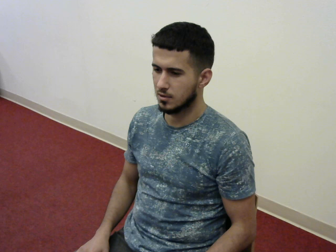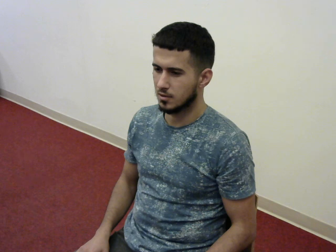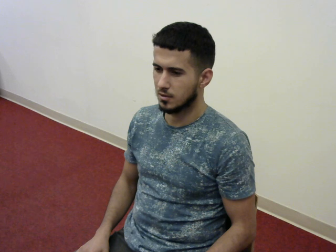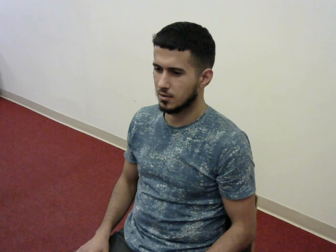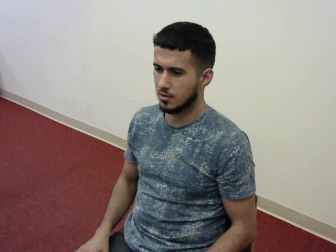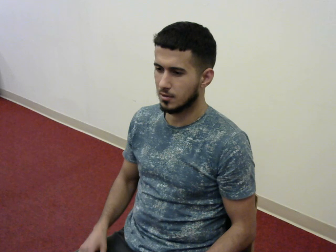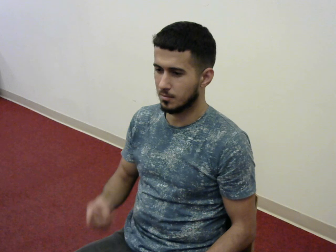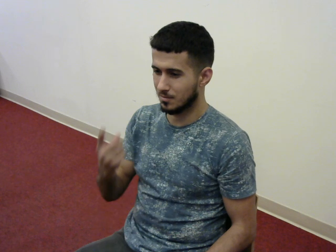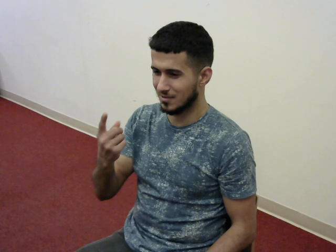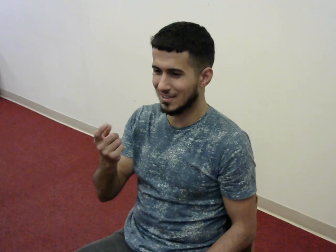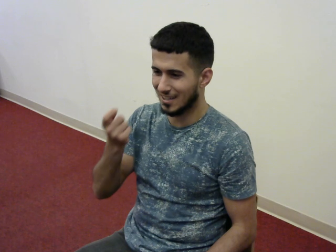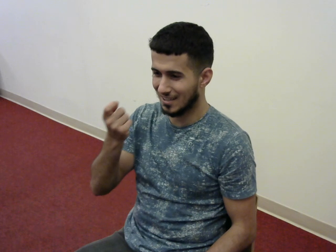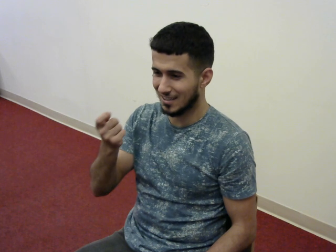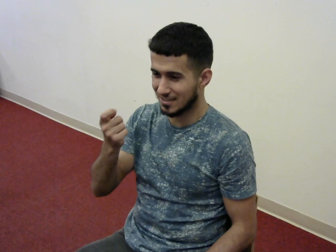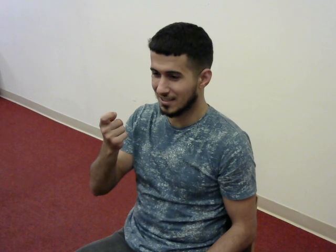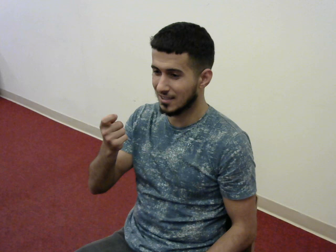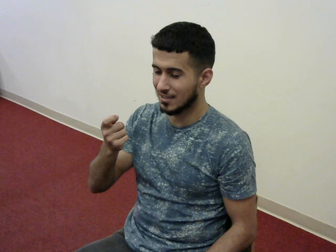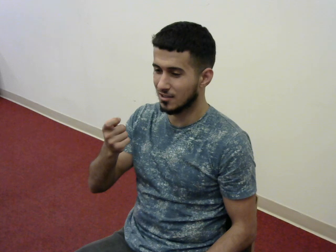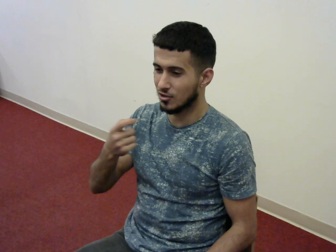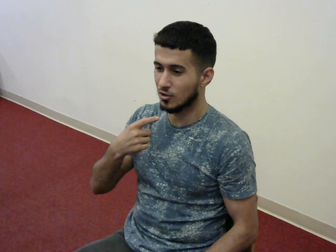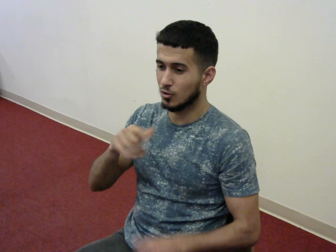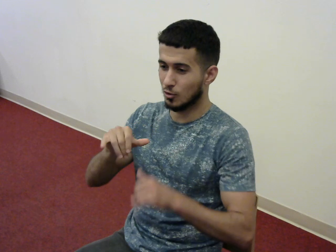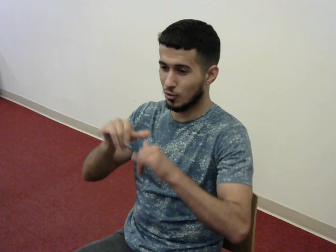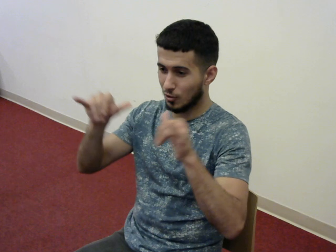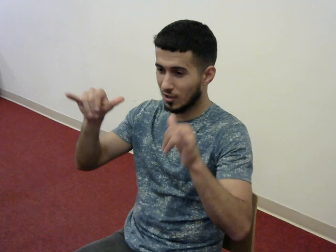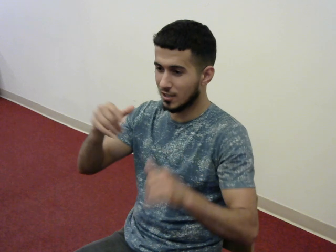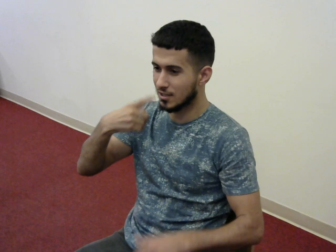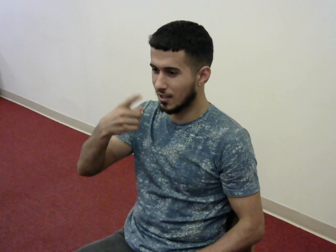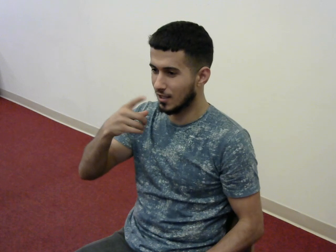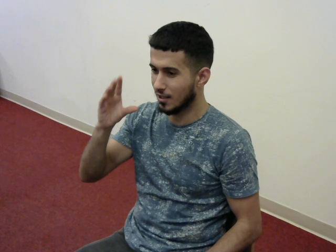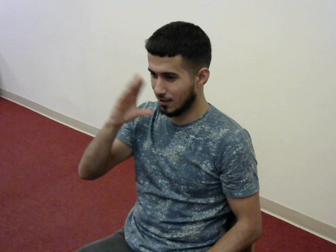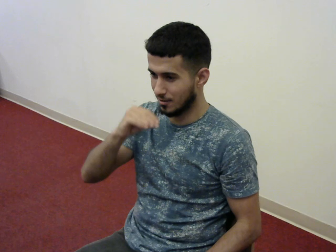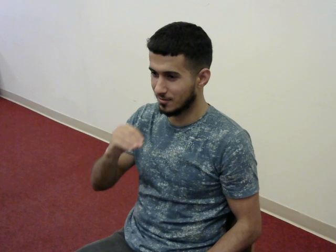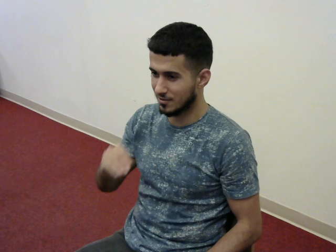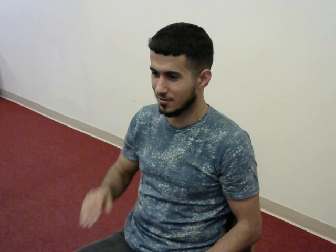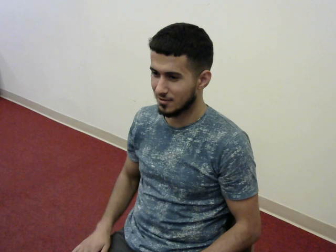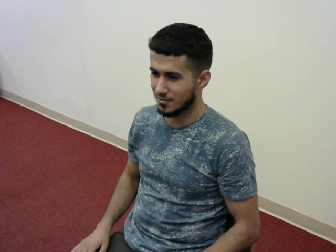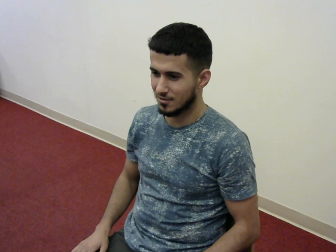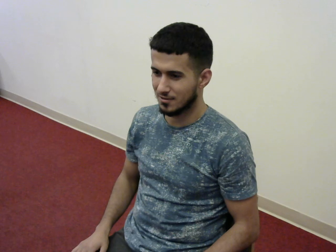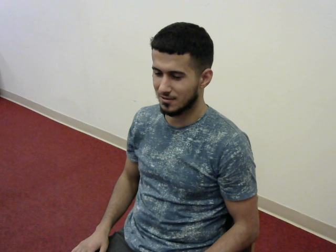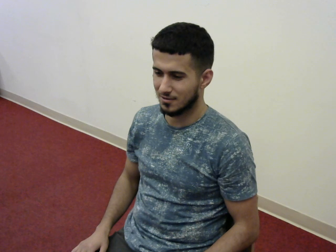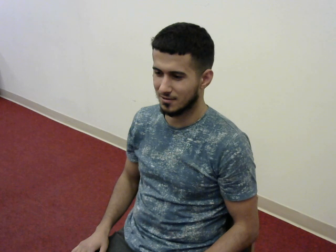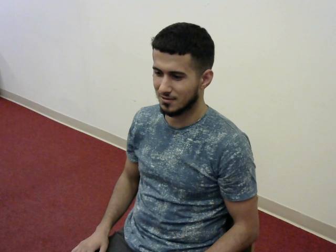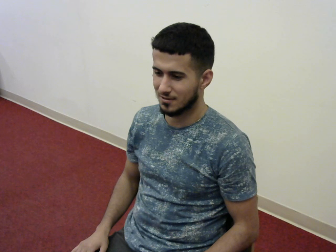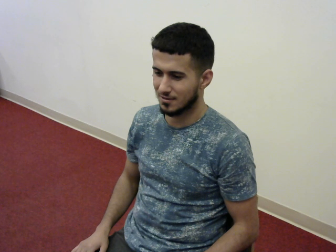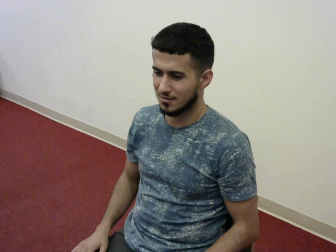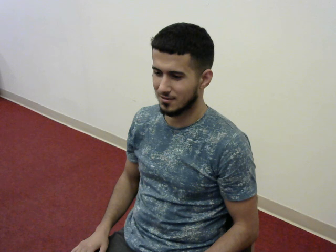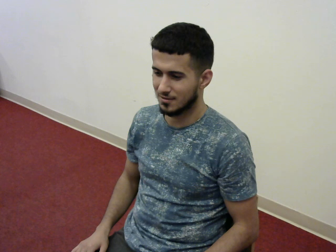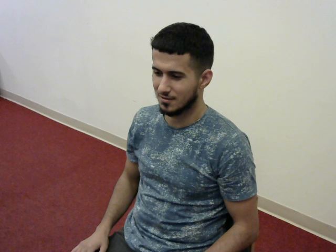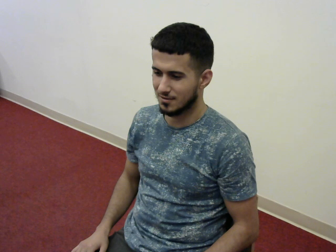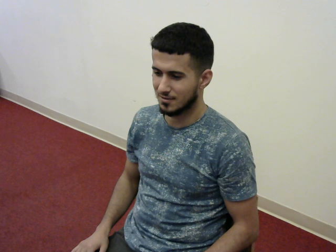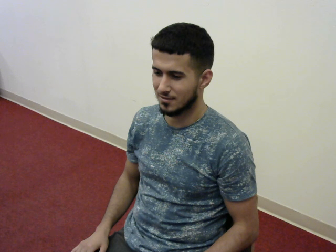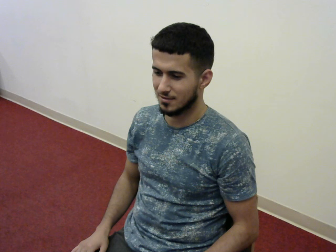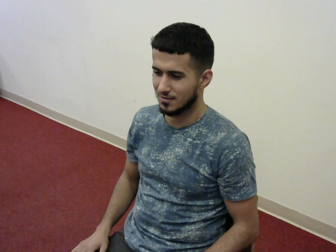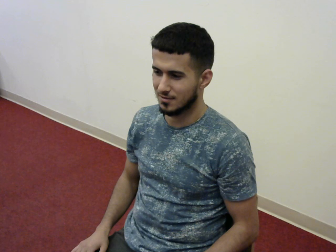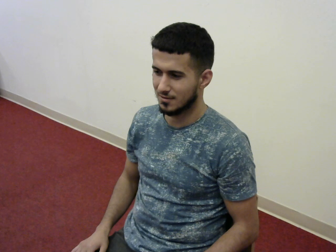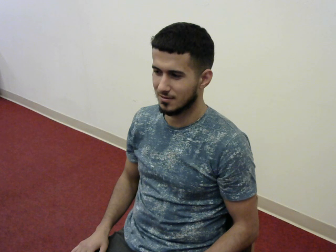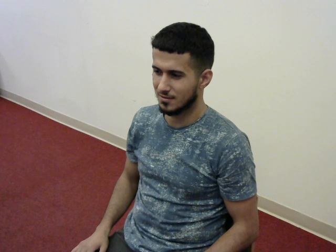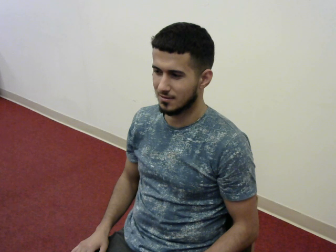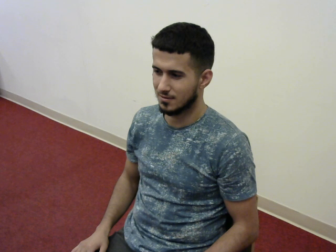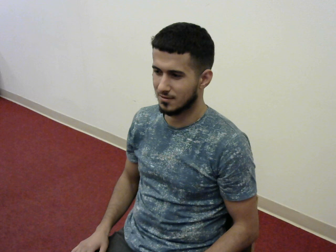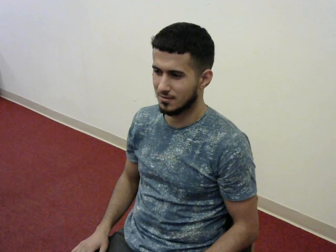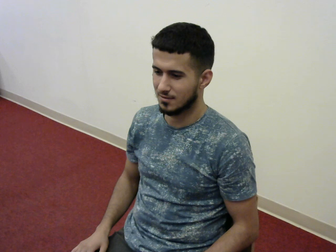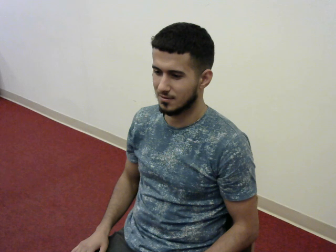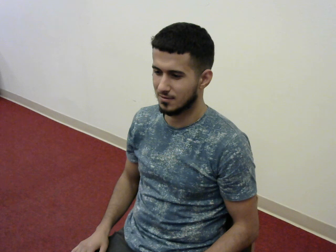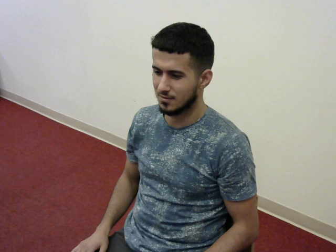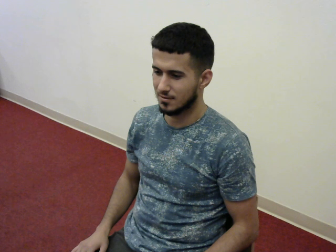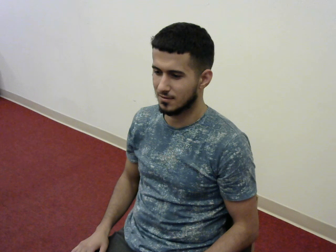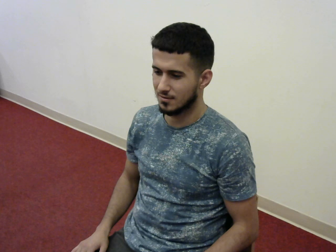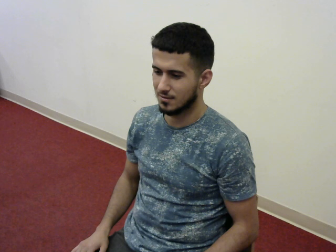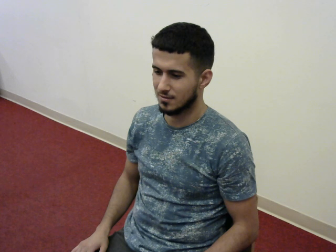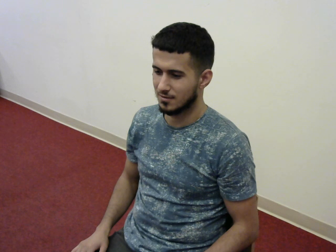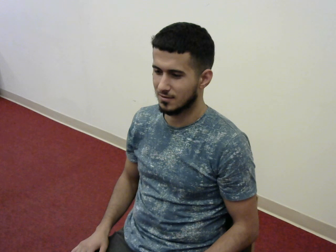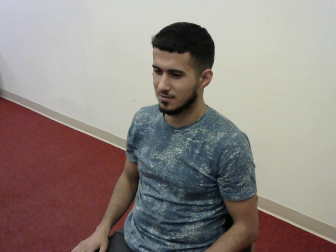Bir az ucadan deyə bilərsinizmi?